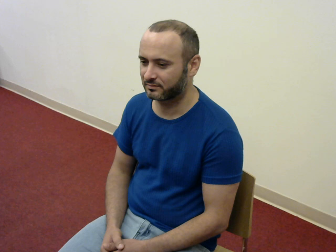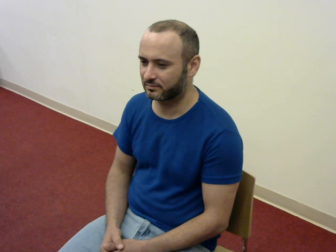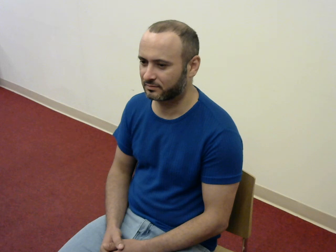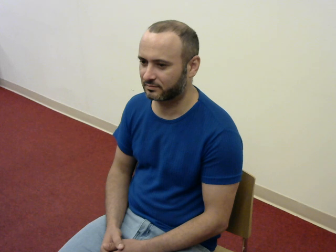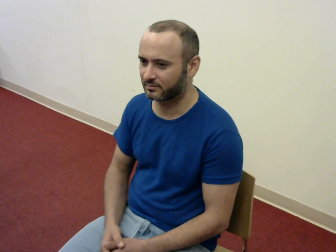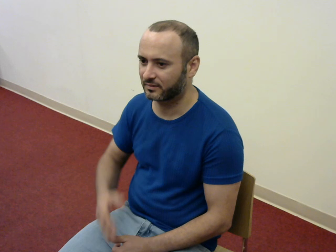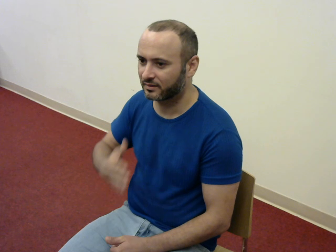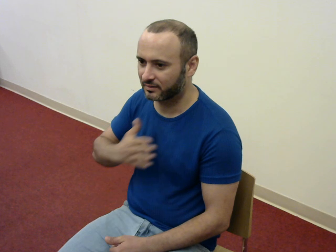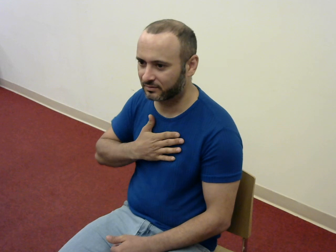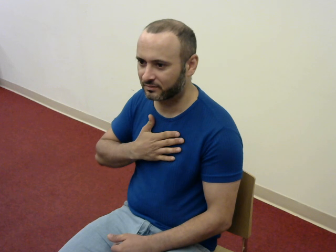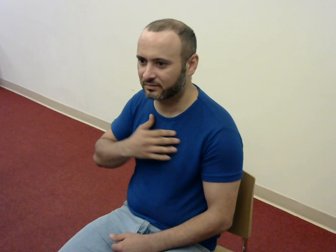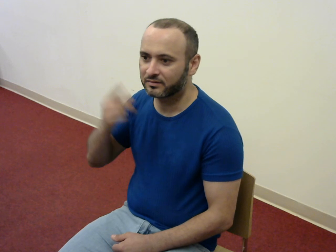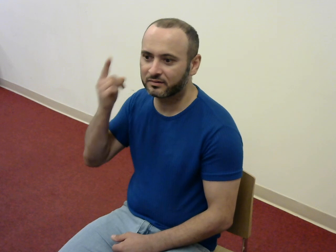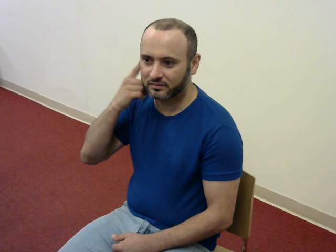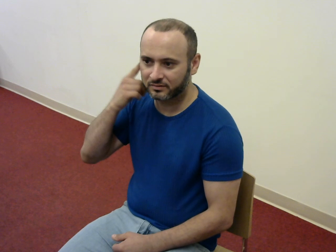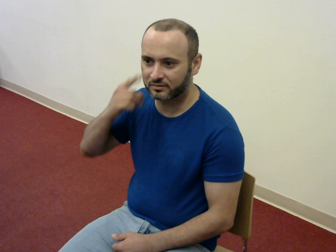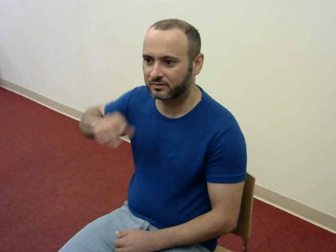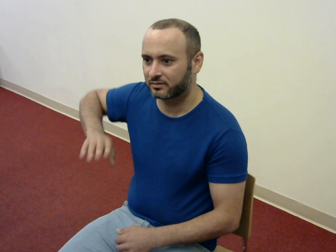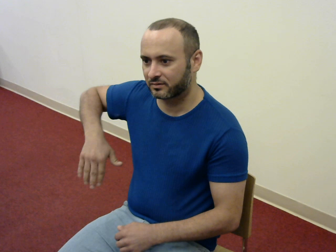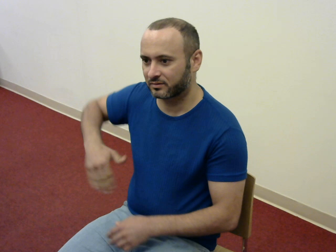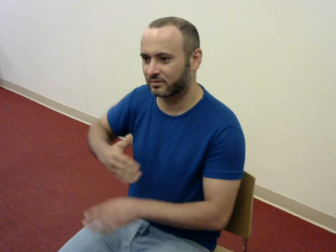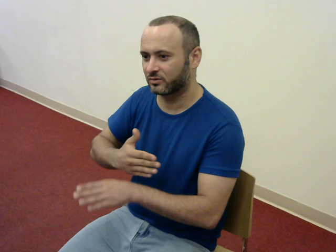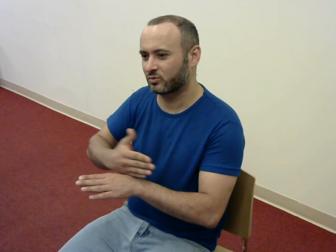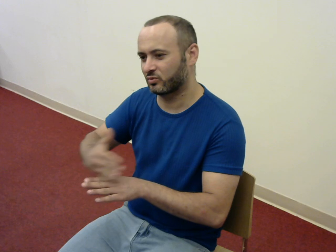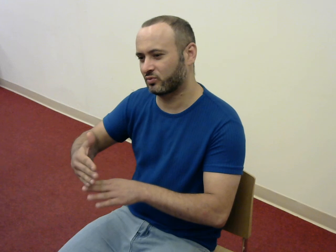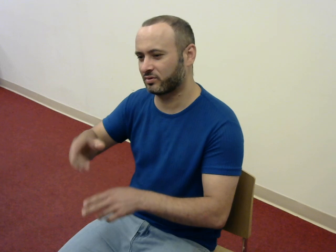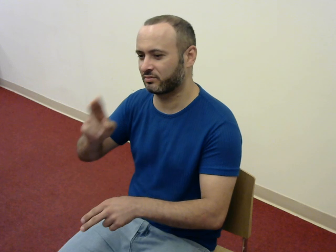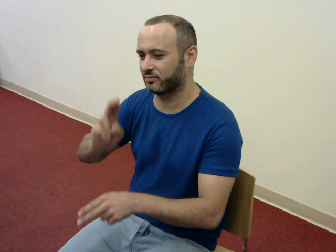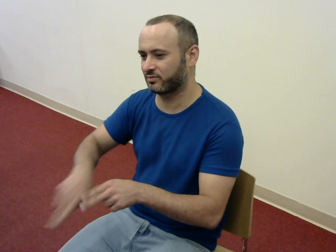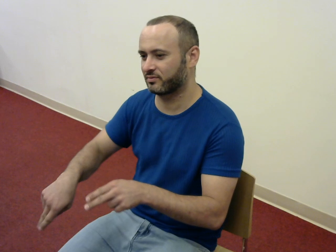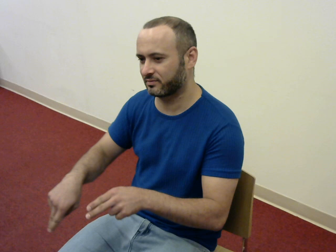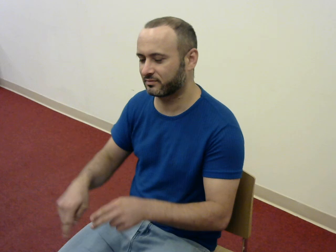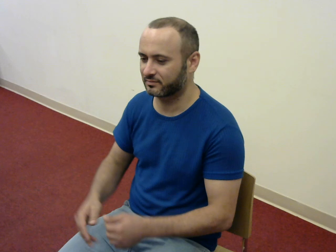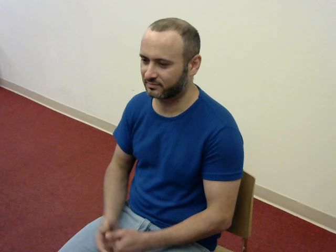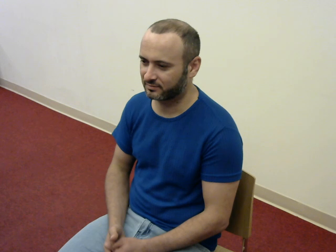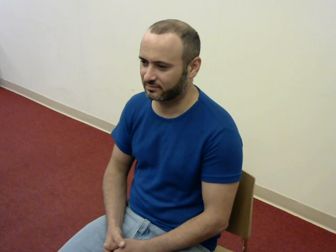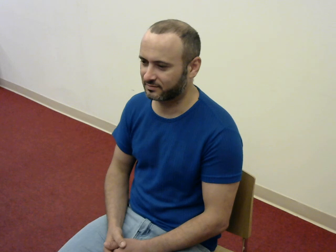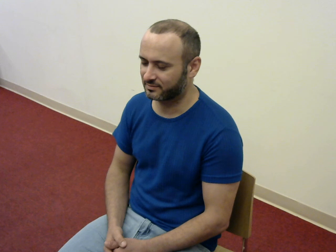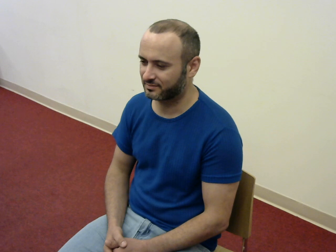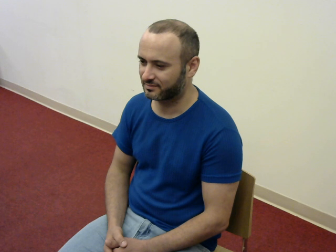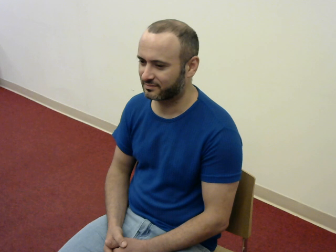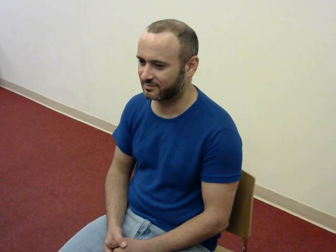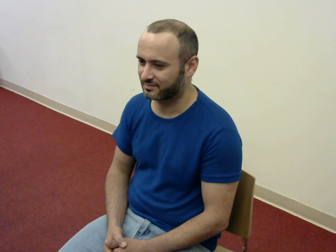Mən eşitməni sonradan itirmişəm